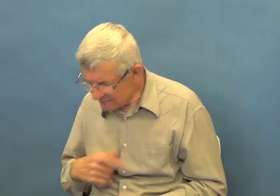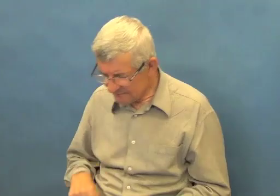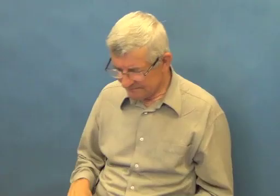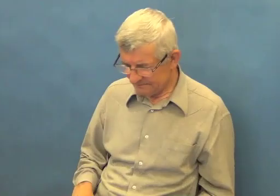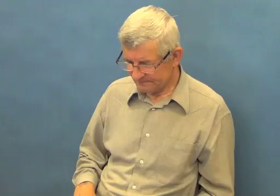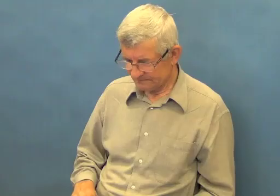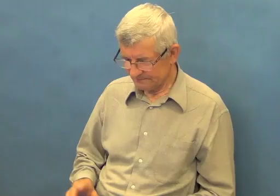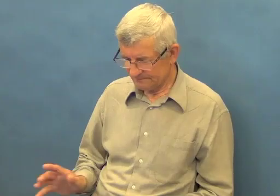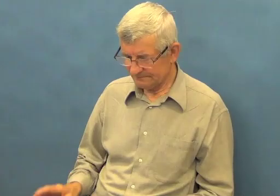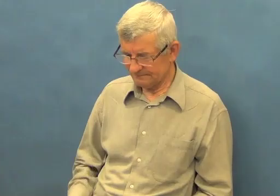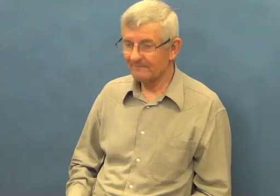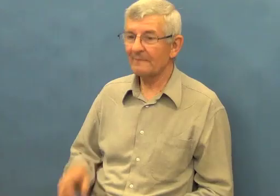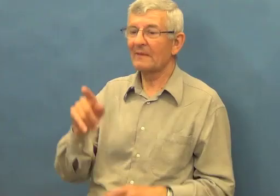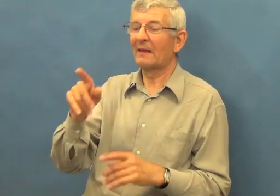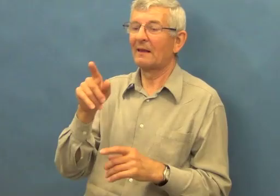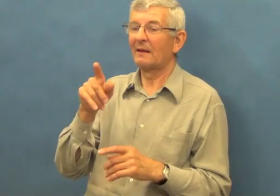I...